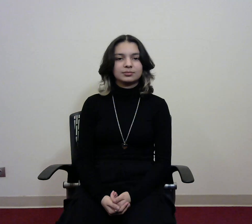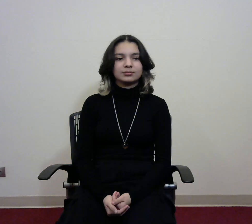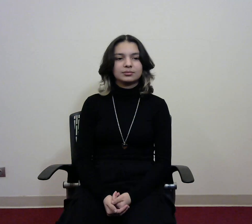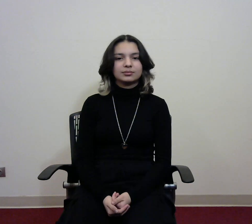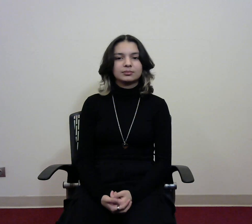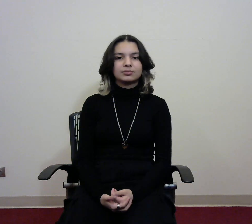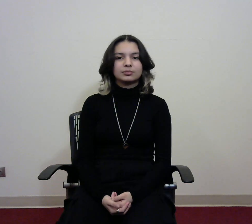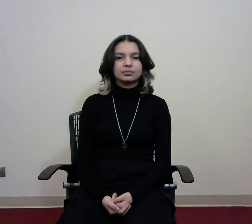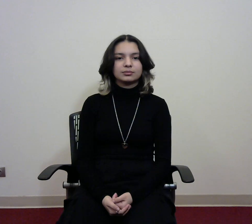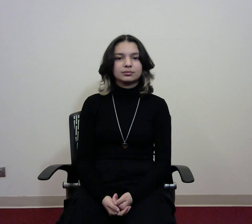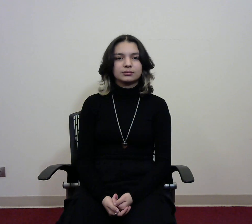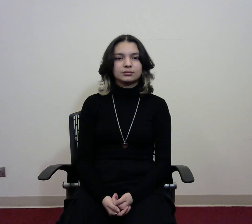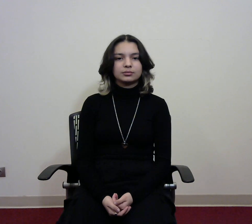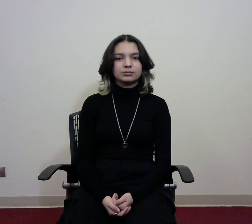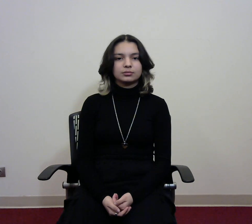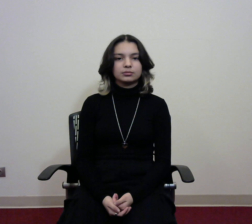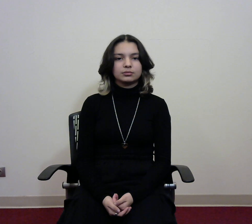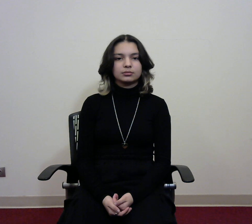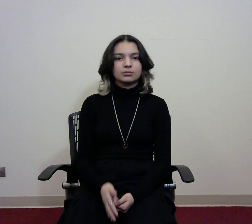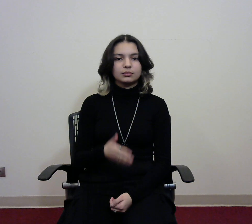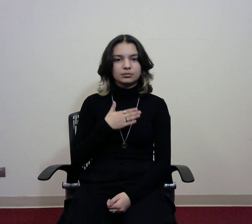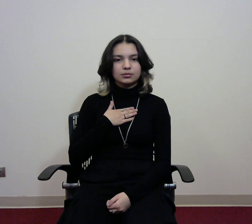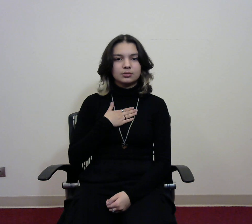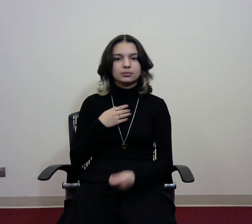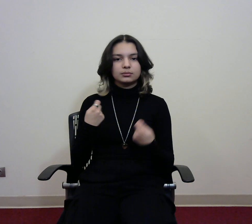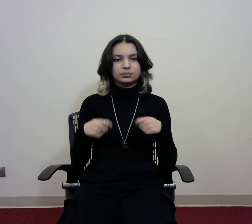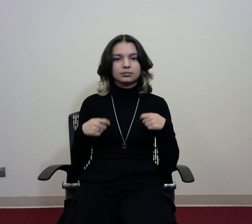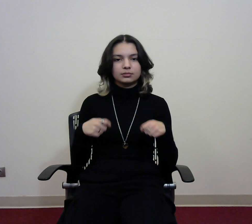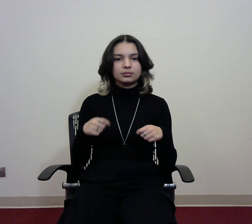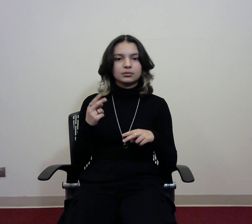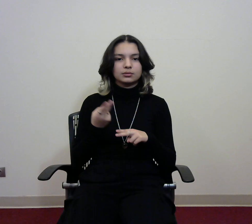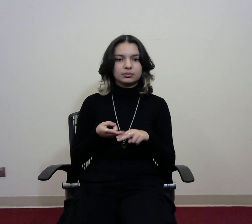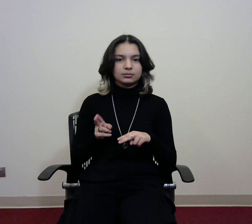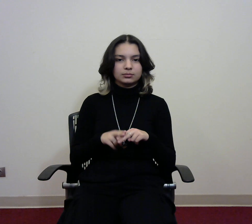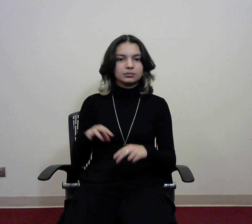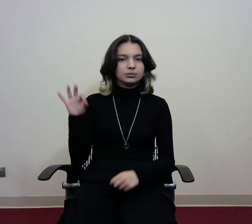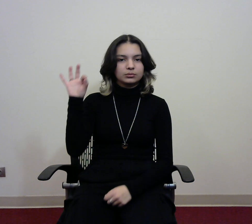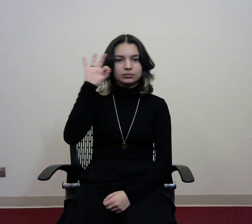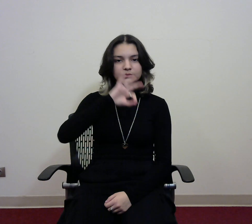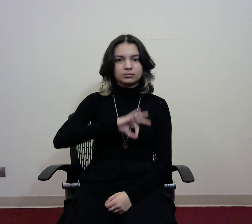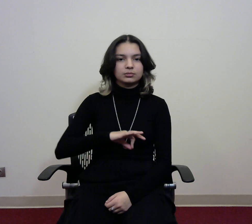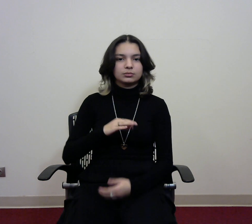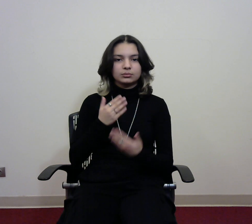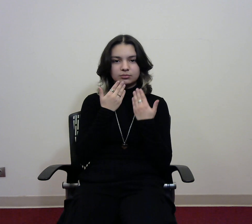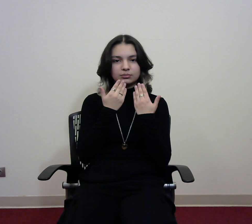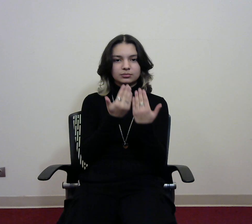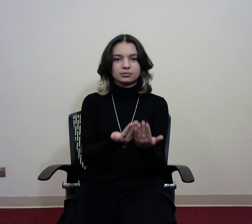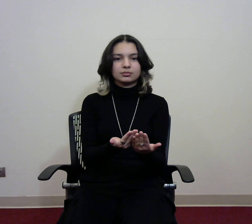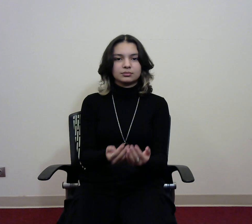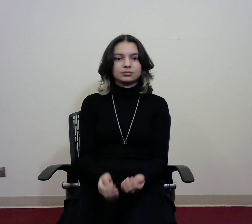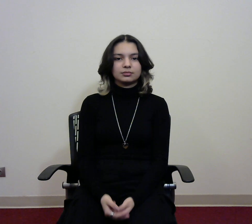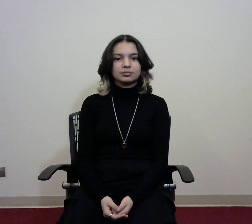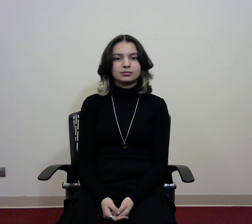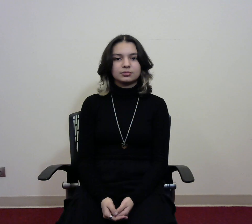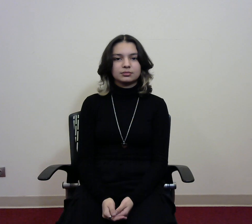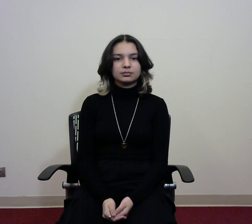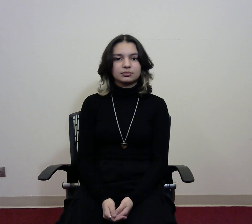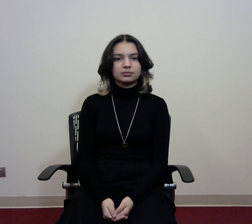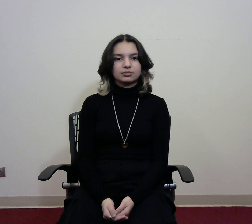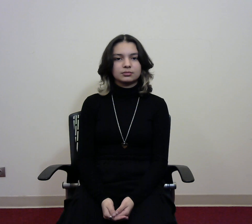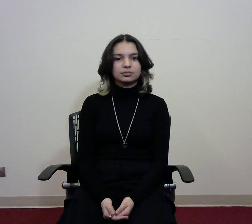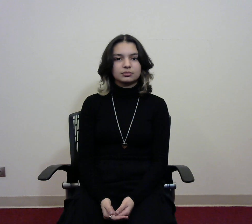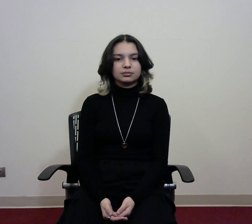Mən satıcıdan bu barədə soruşdum